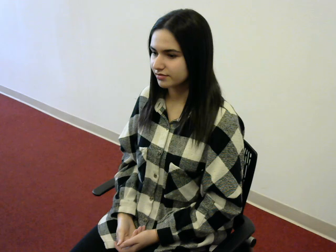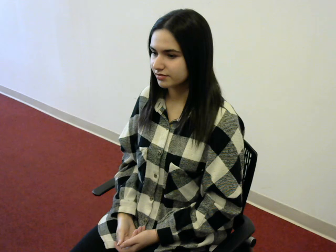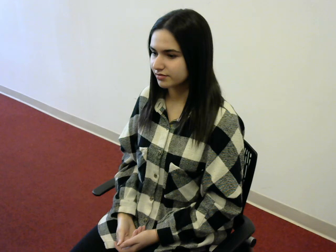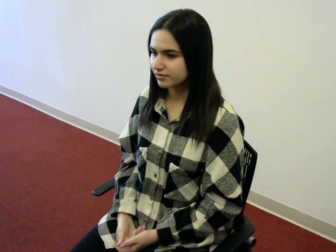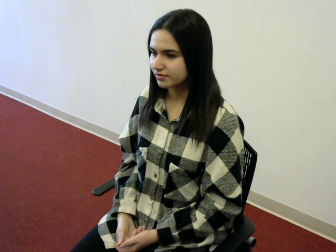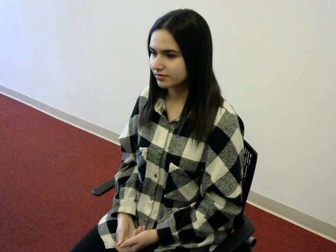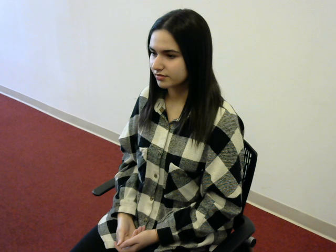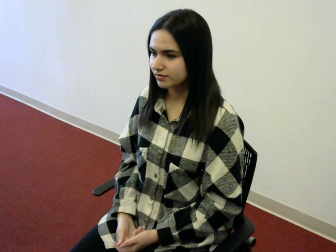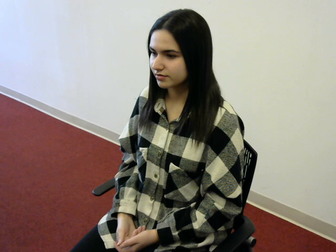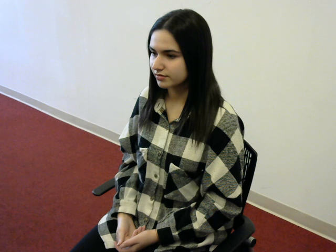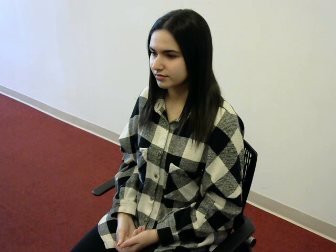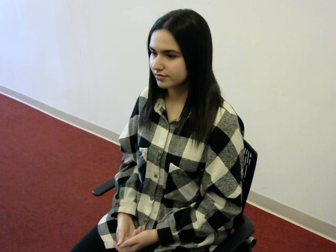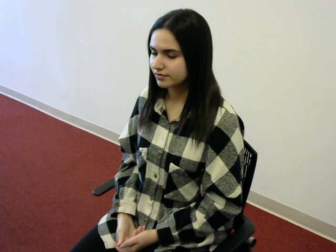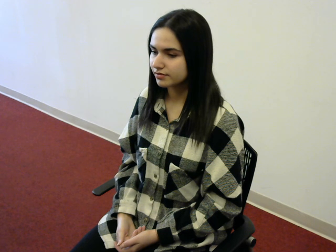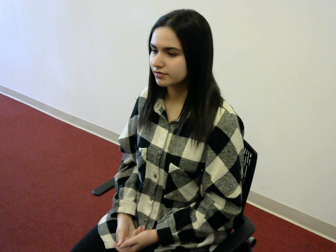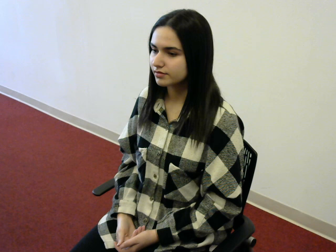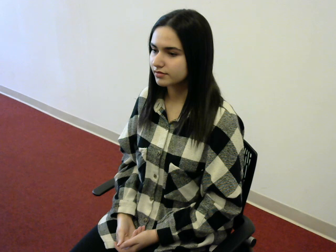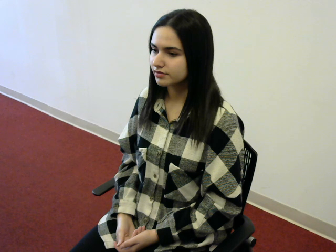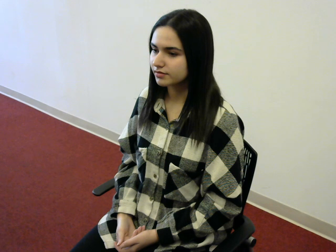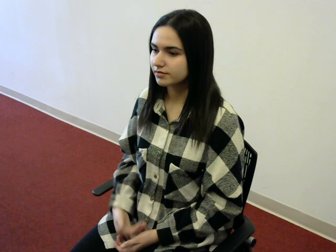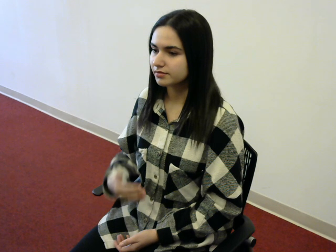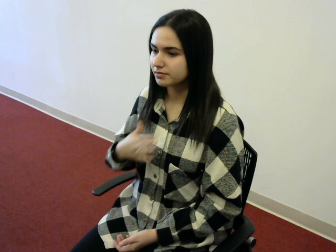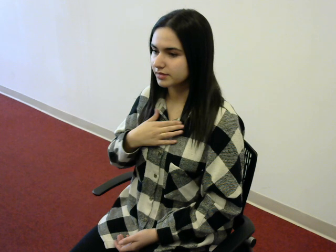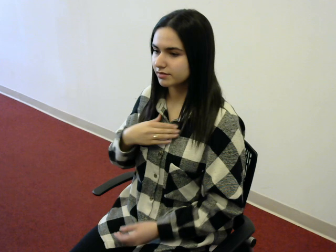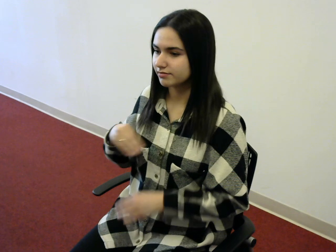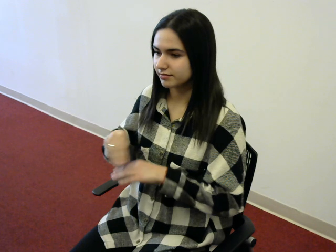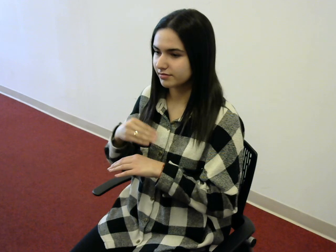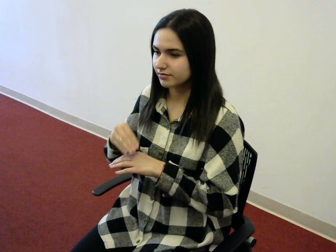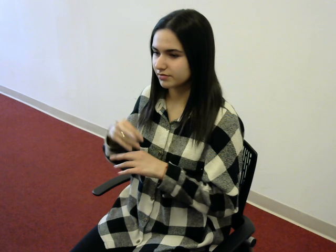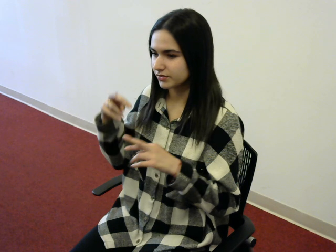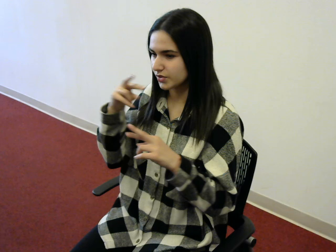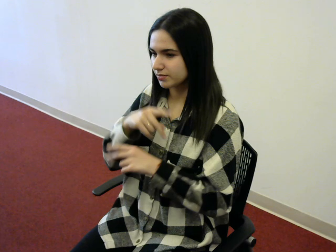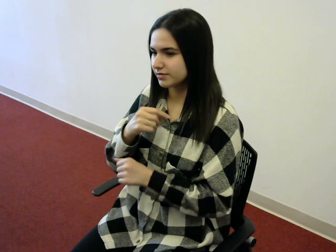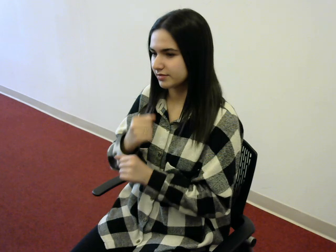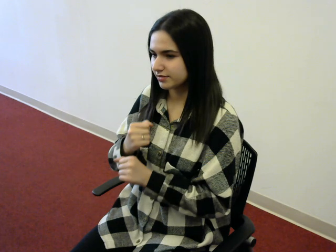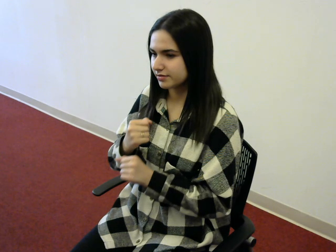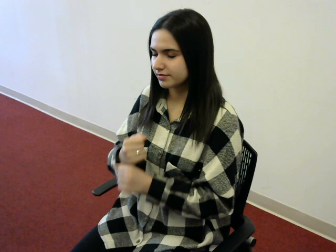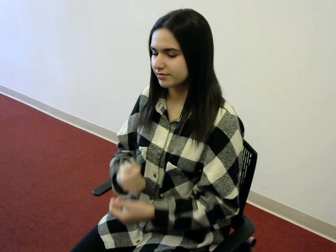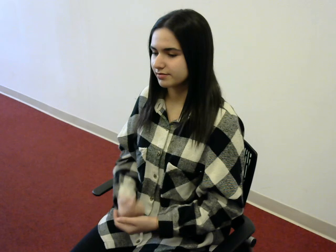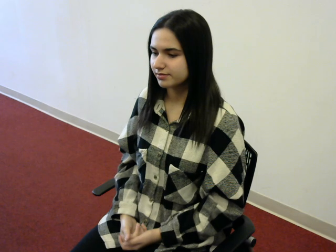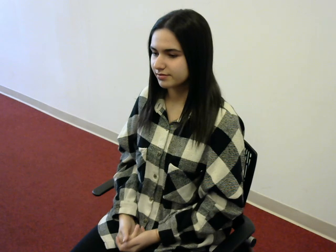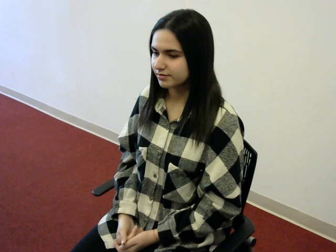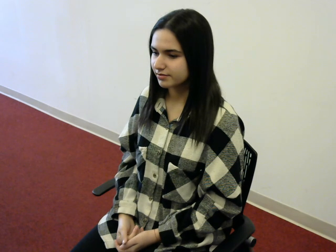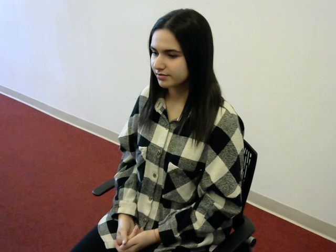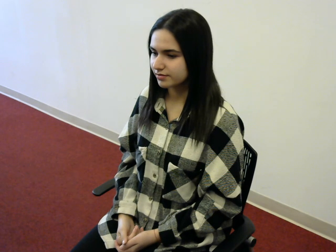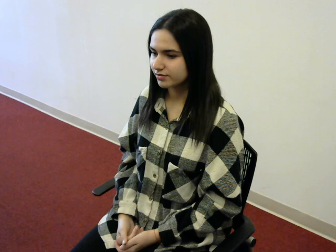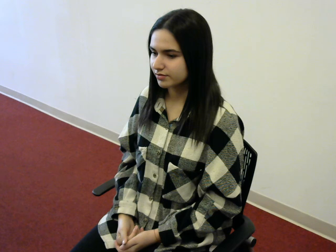Mənim həyat yoldaşım səhv edib